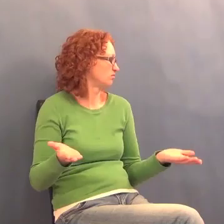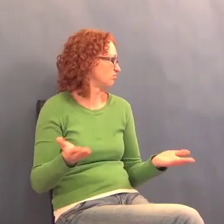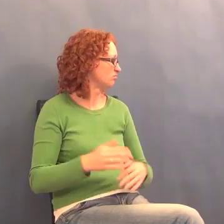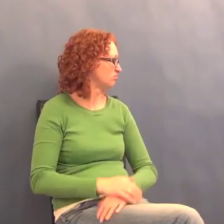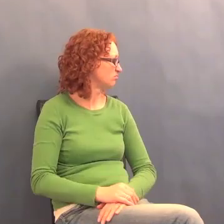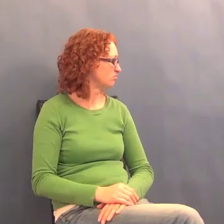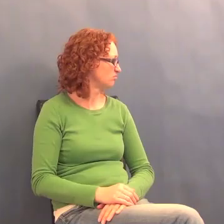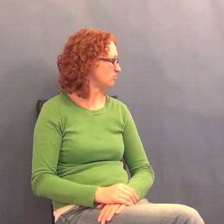Koniec.